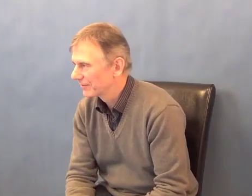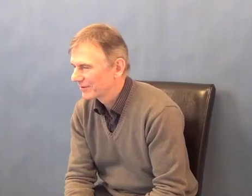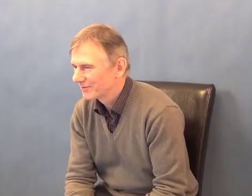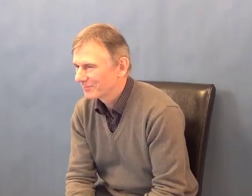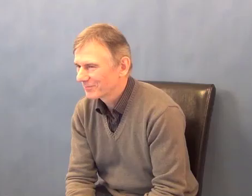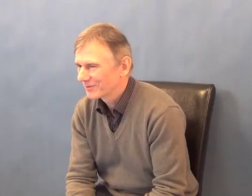Prawda.